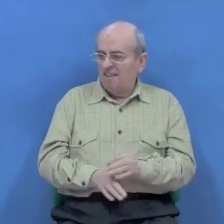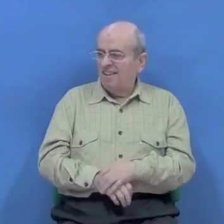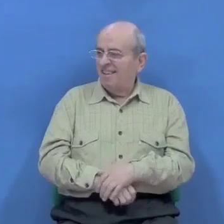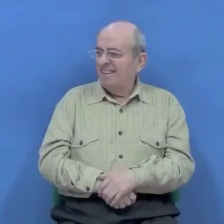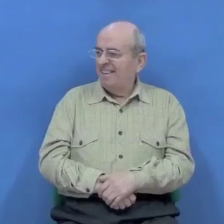Dobrze.